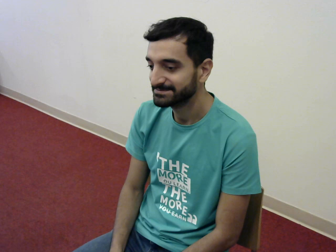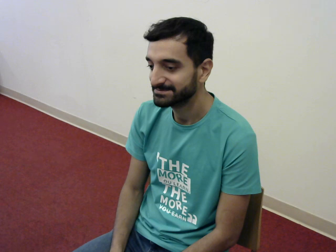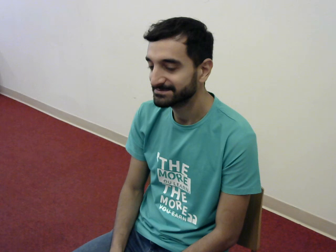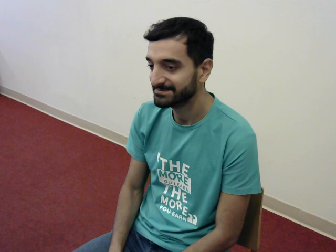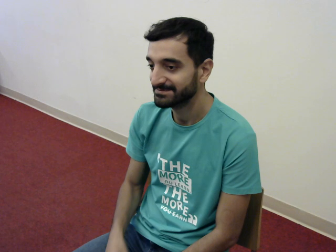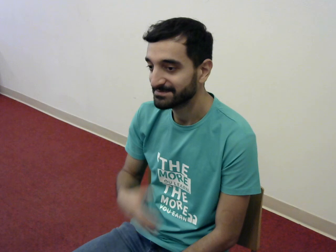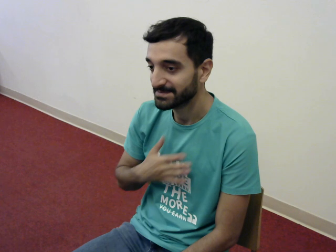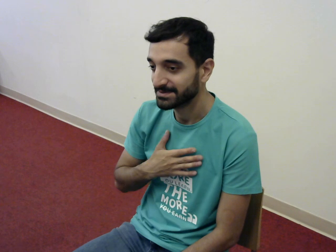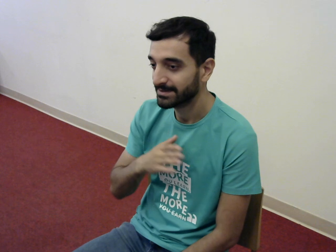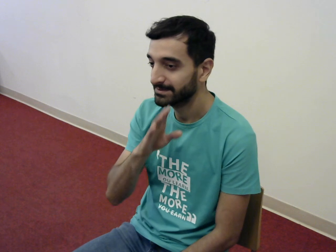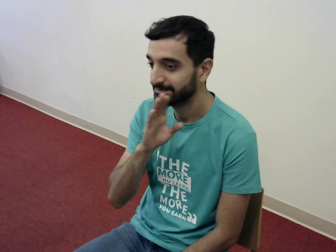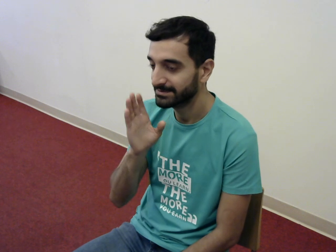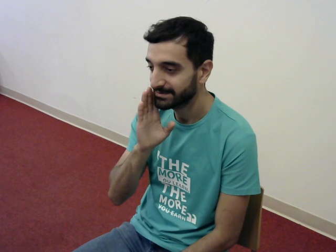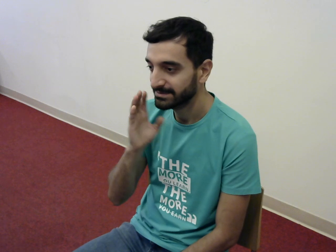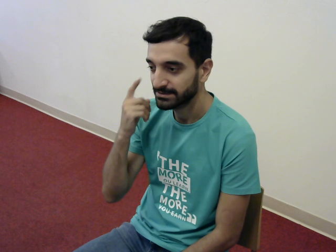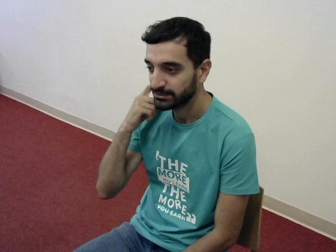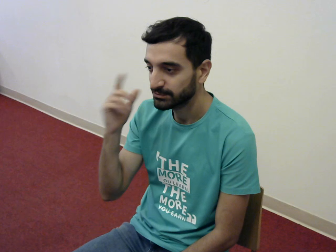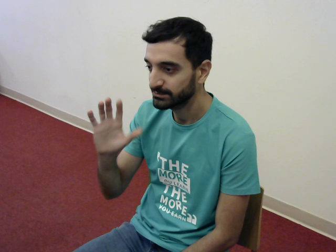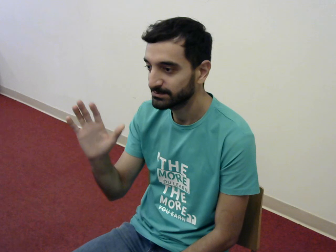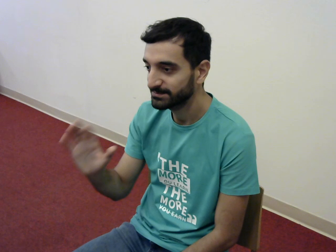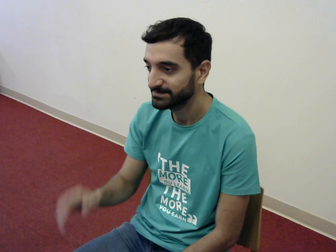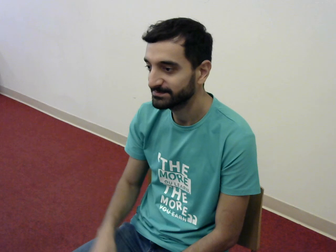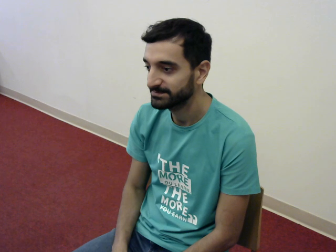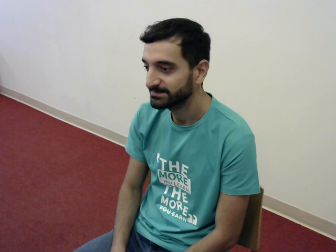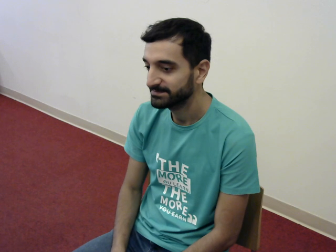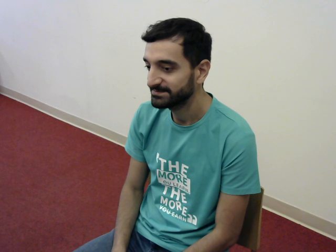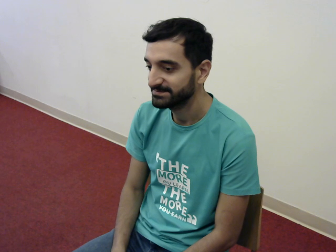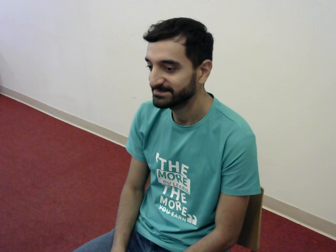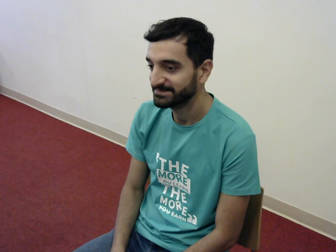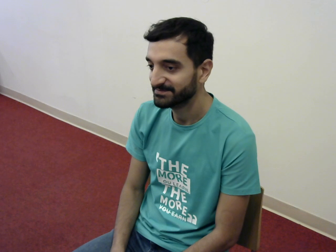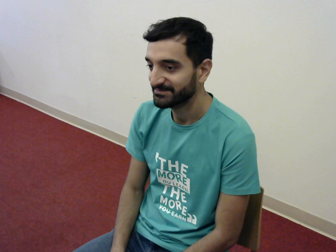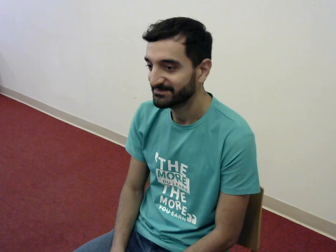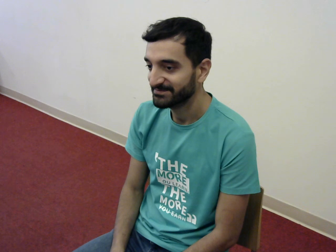Mənim anam eşitmir